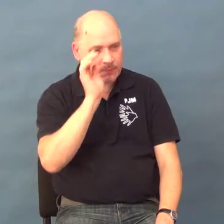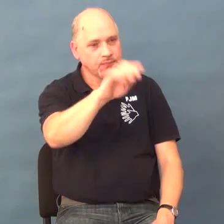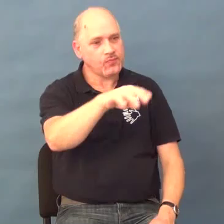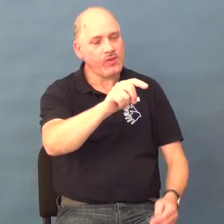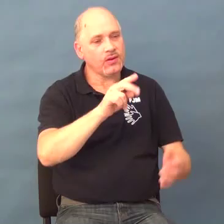Kiedy...